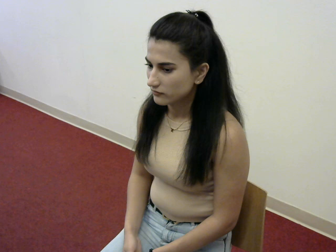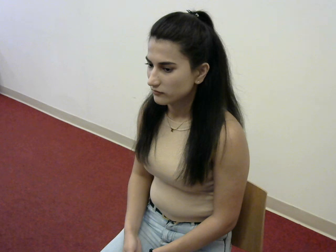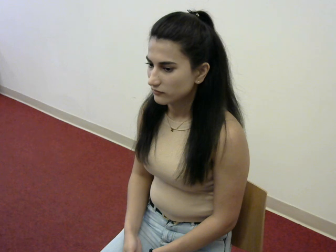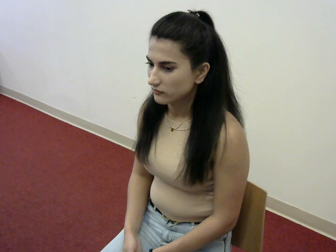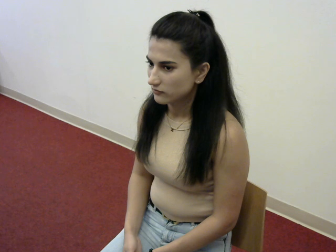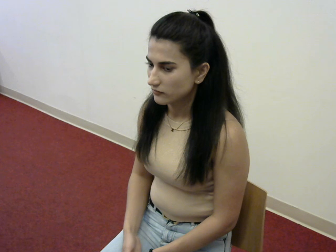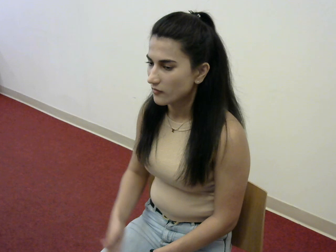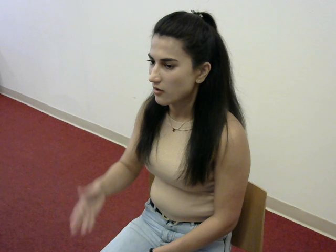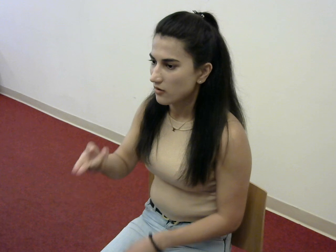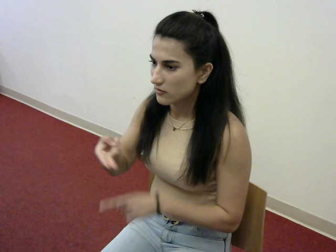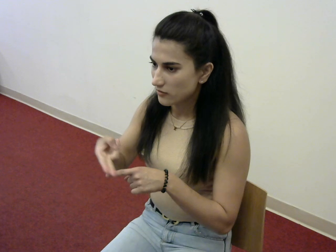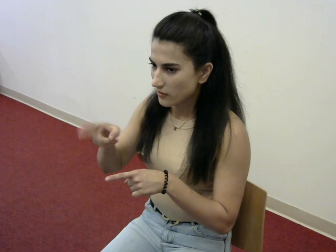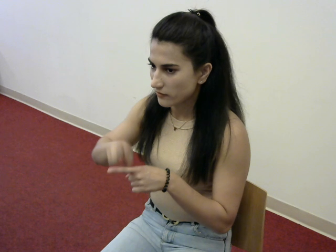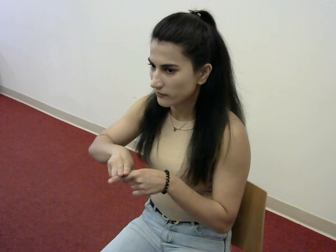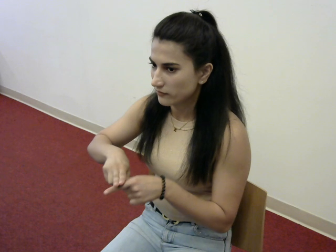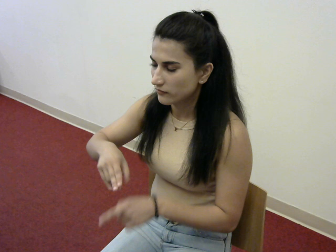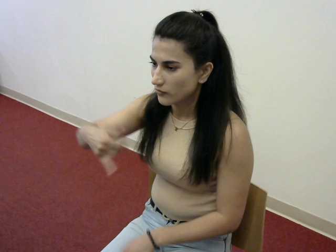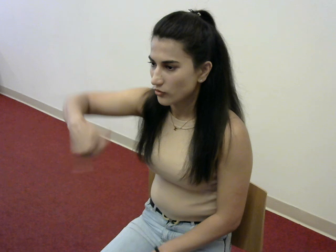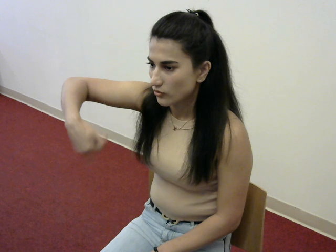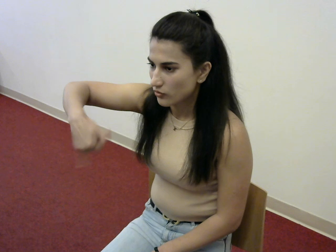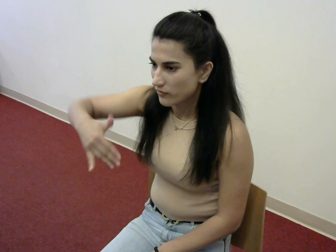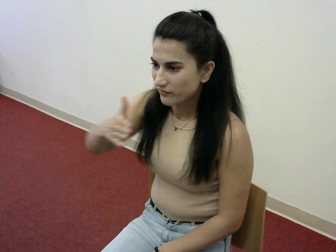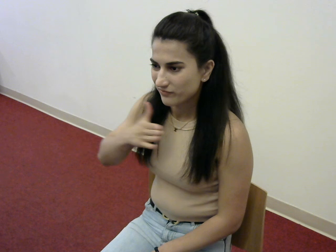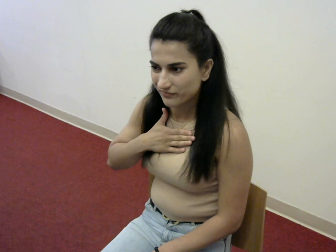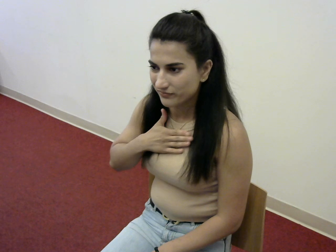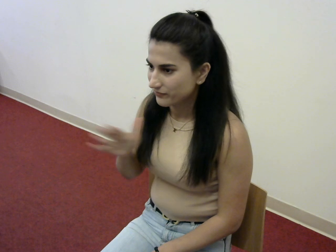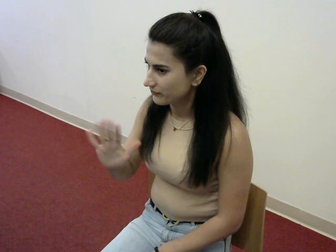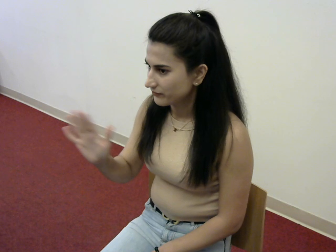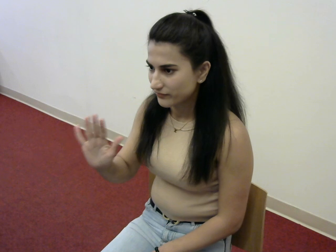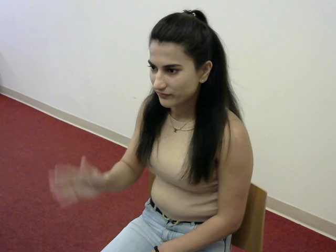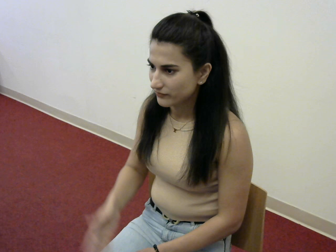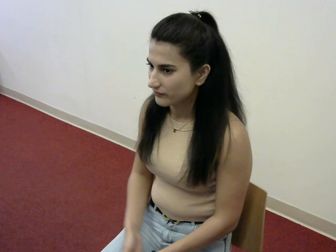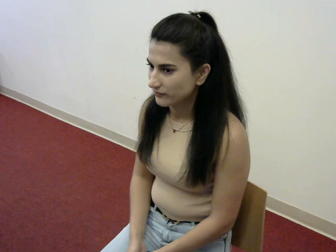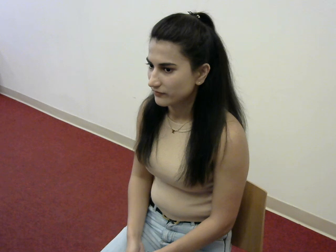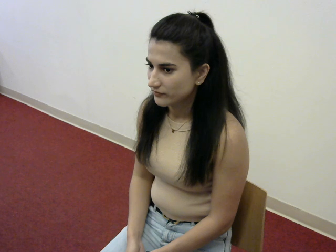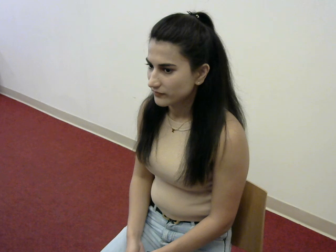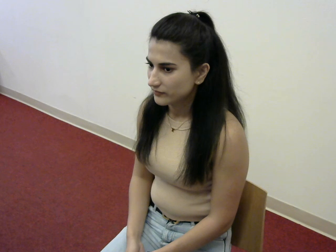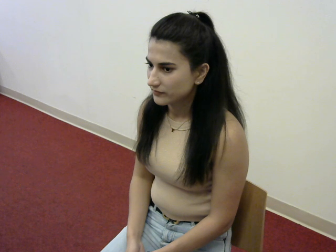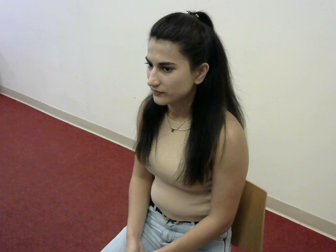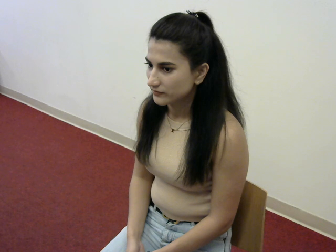Bu çanta mənim deyil